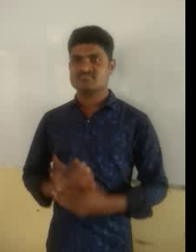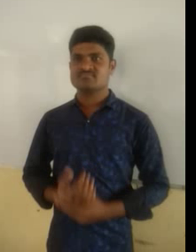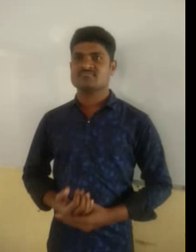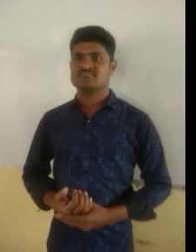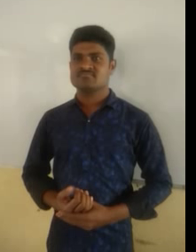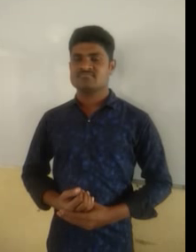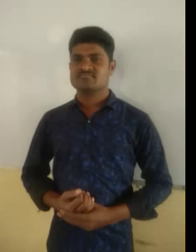how are things